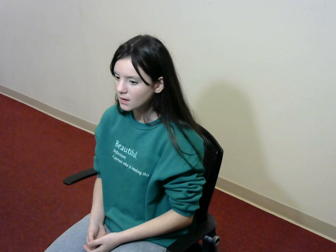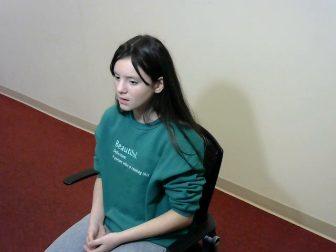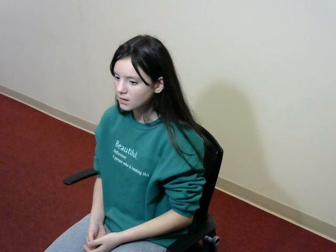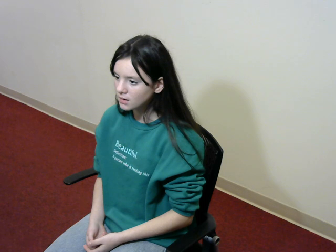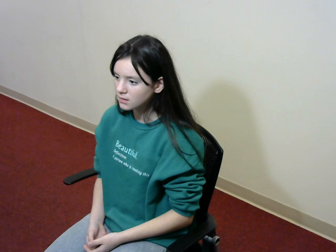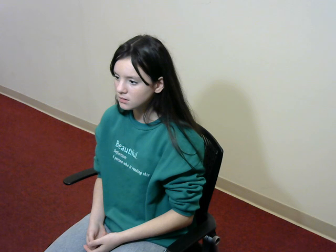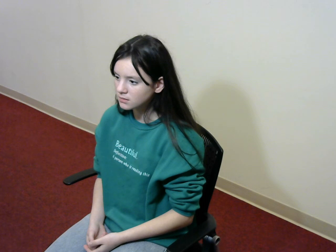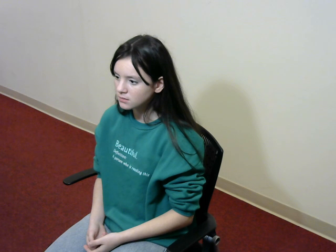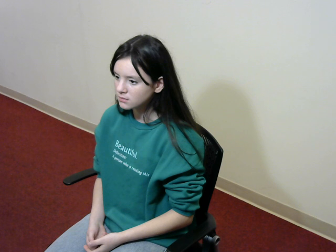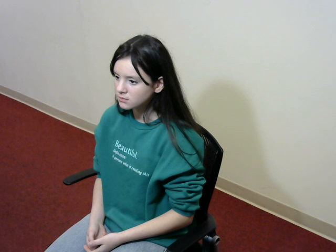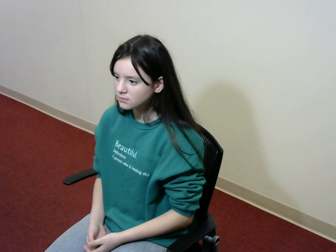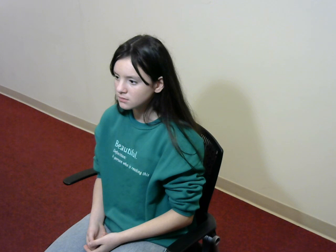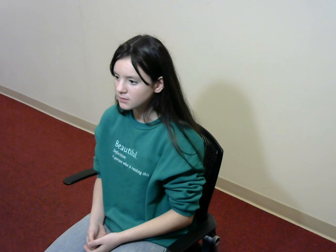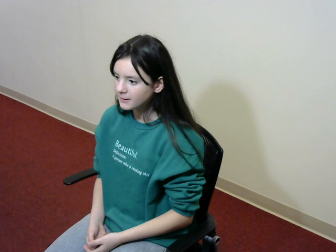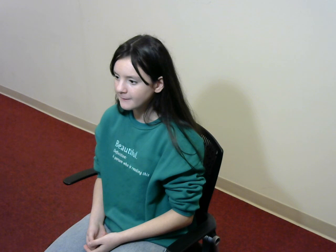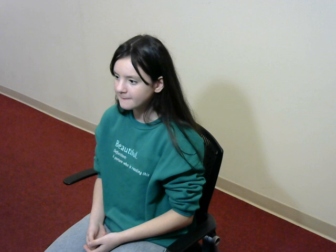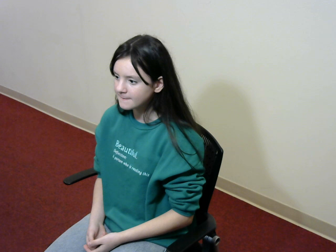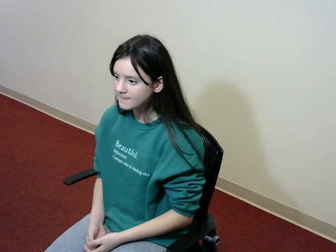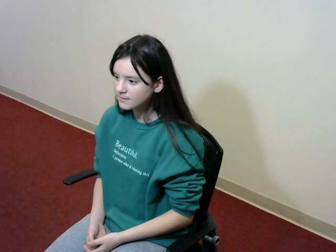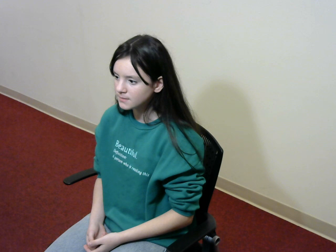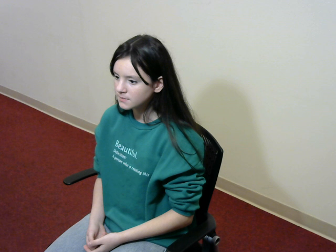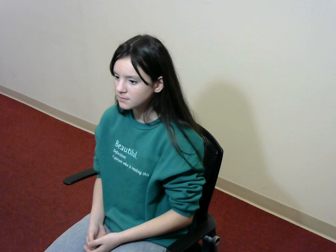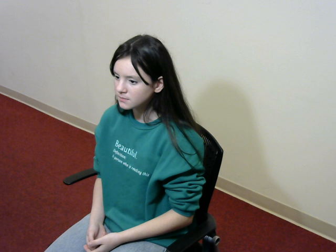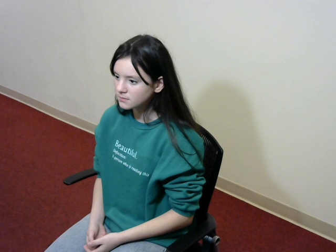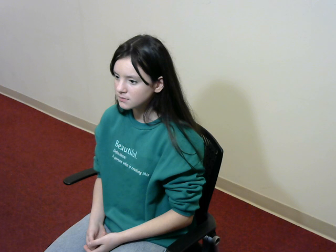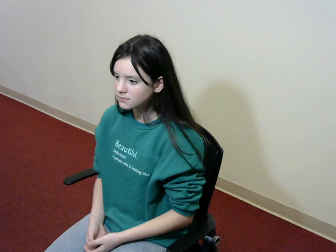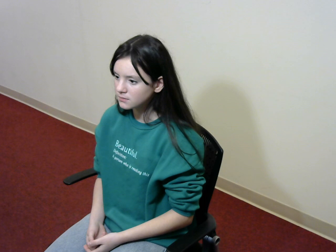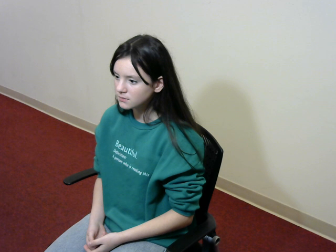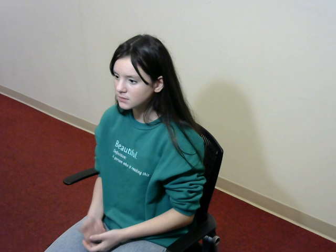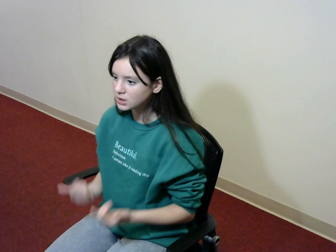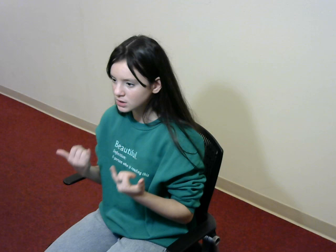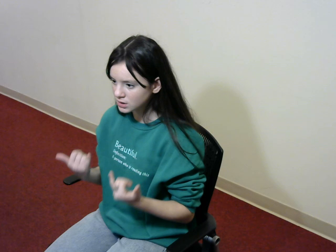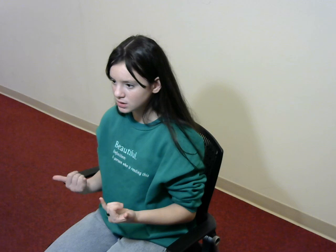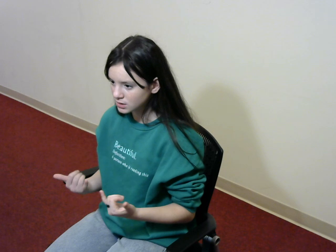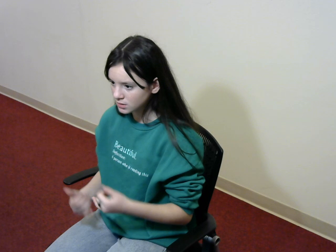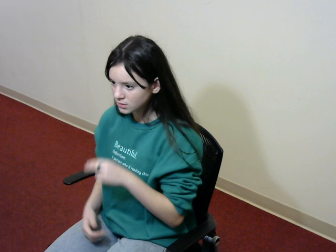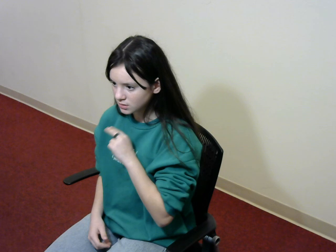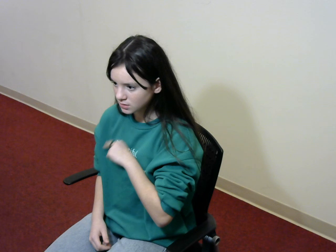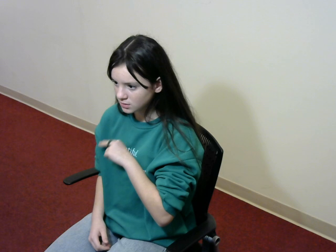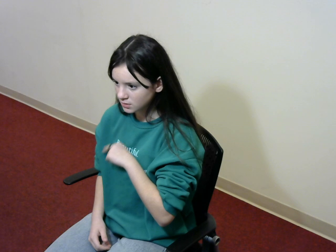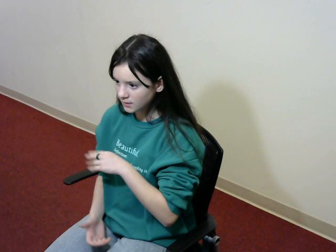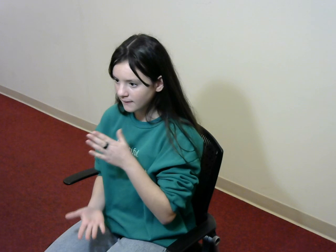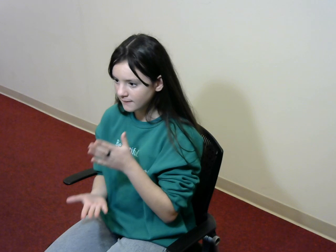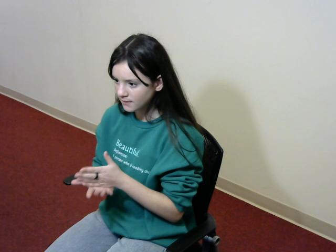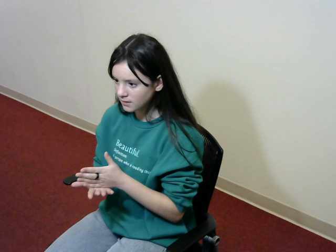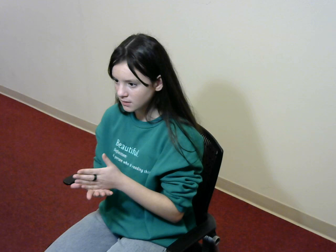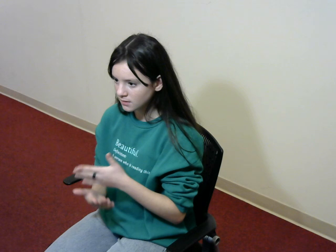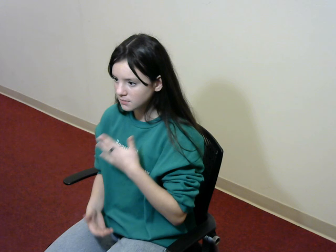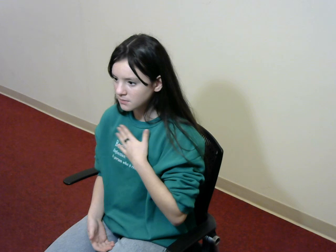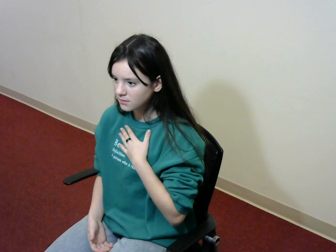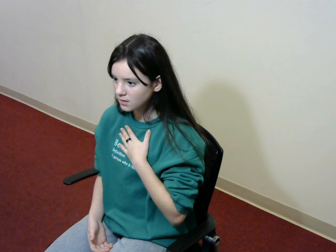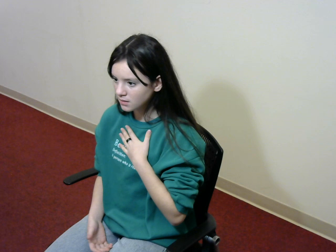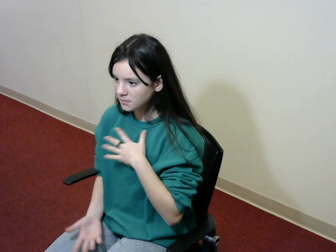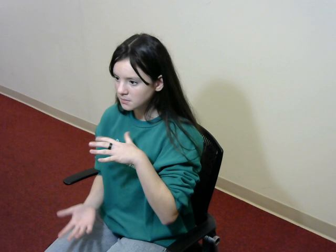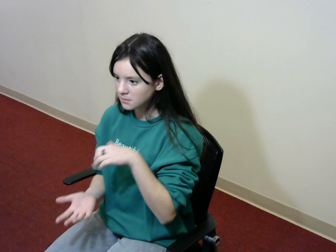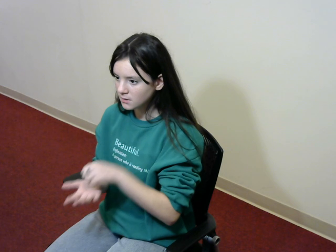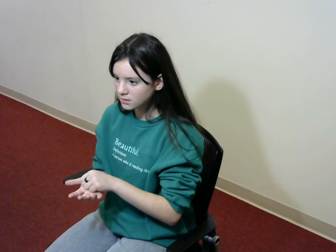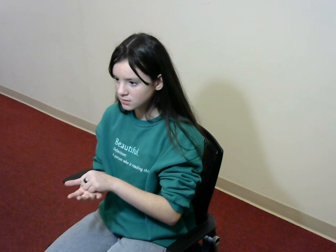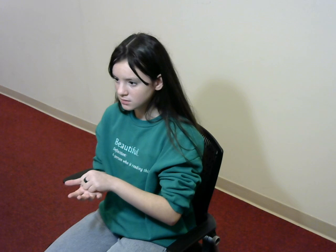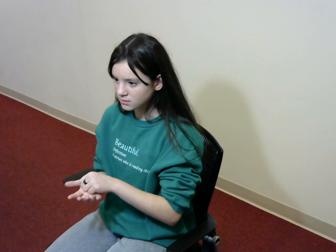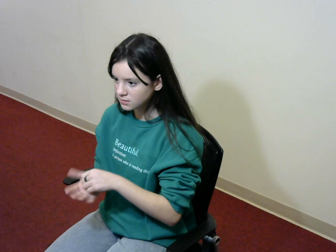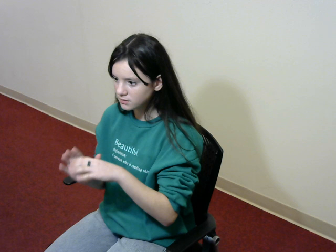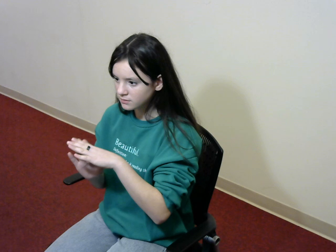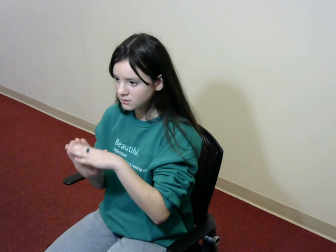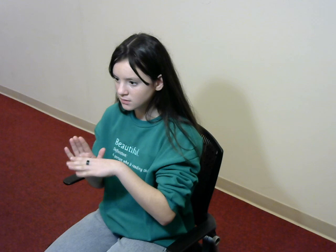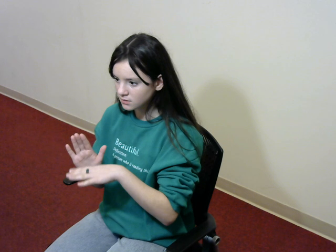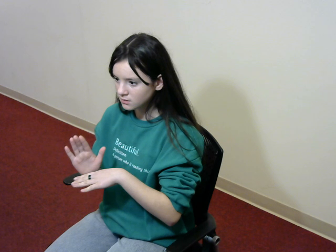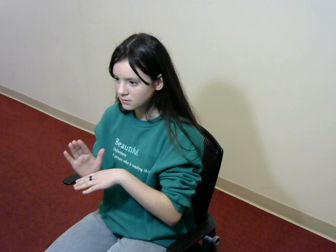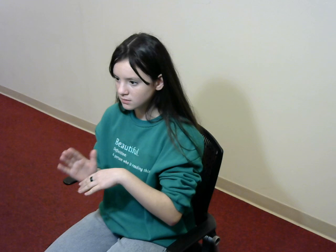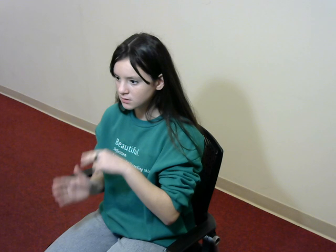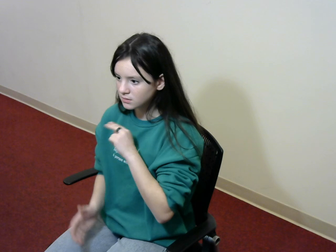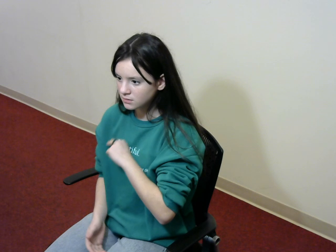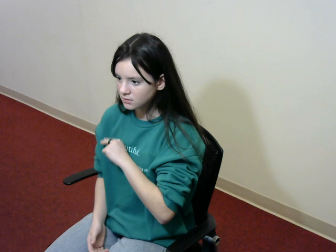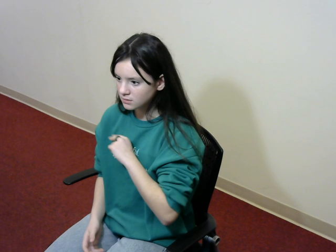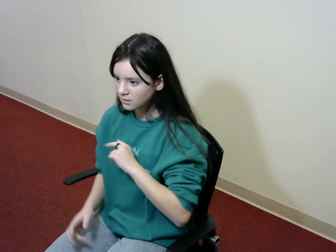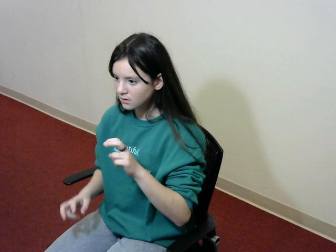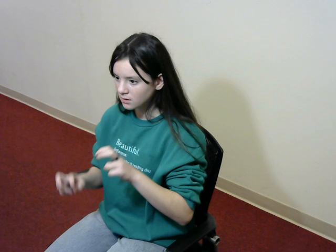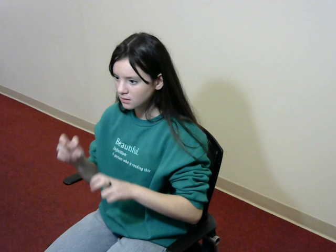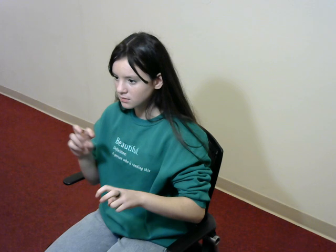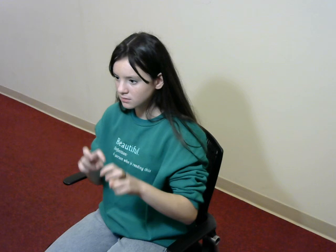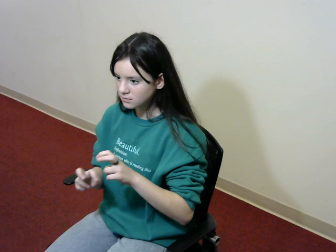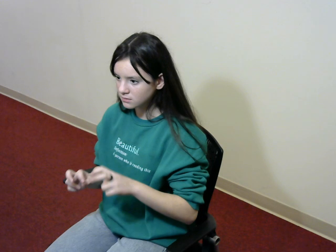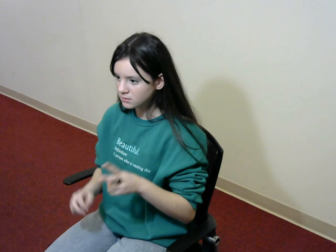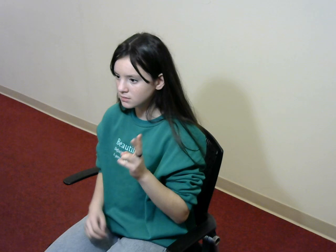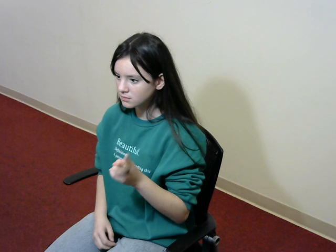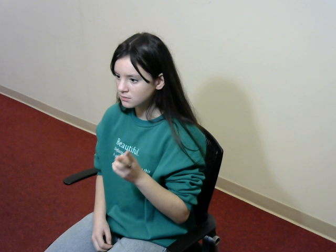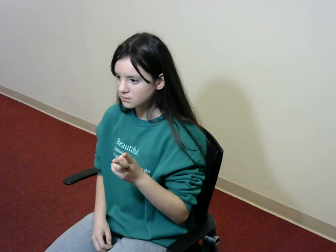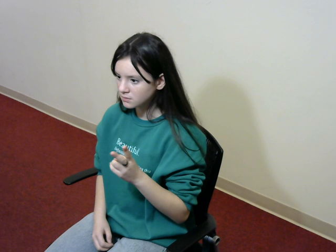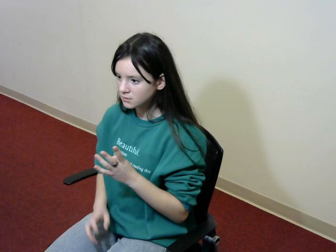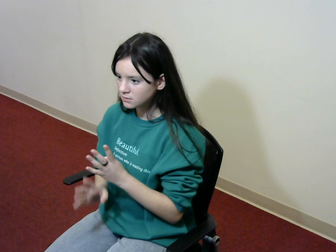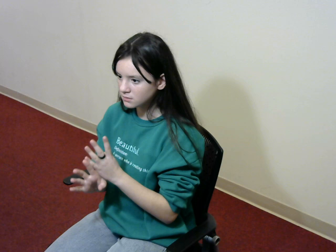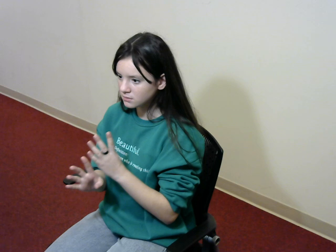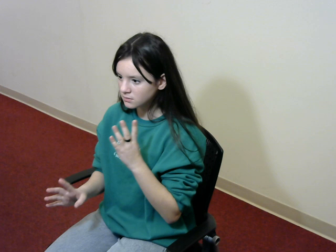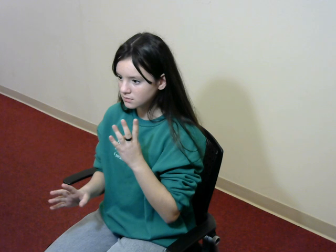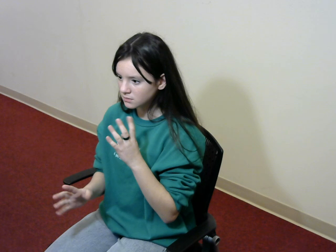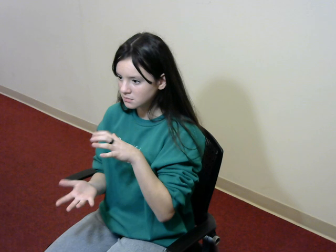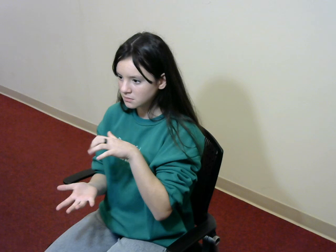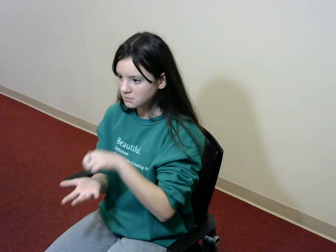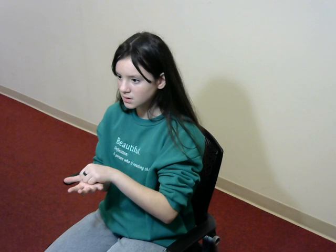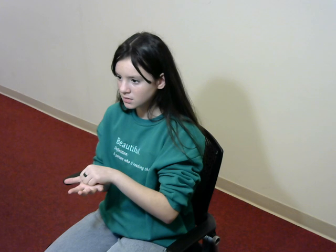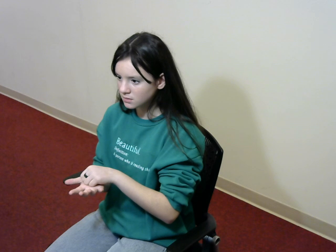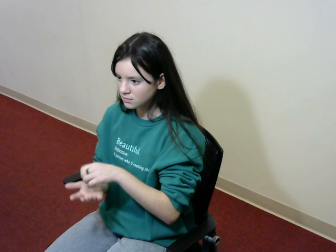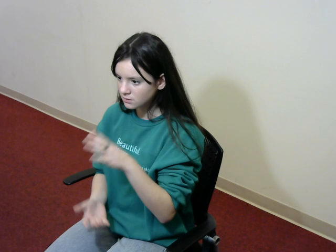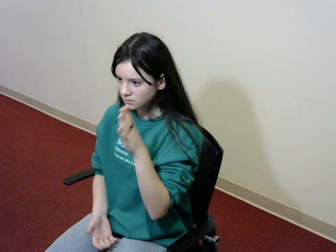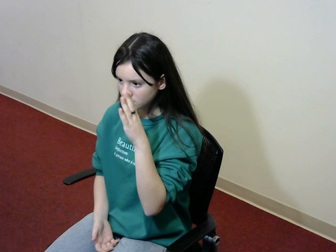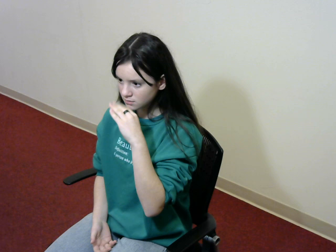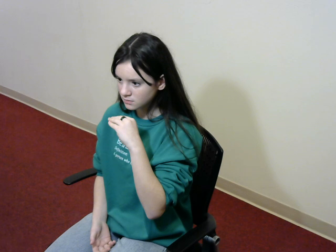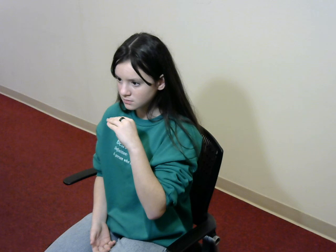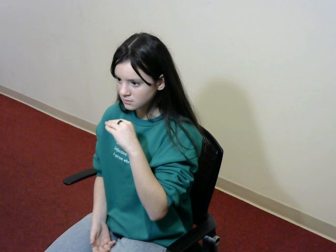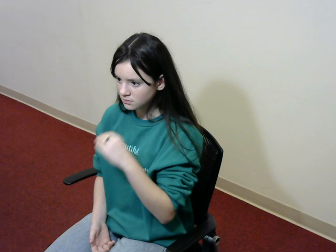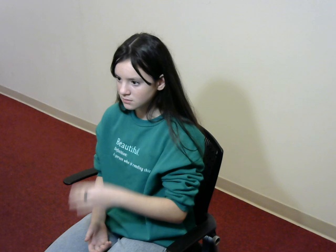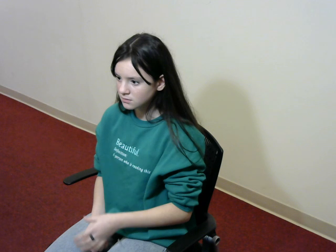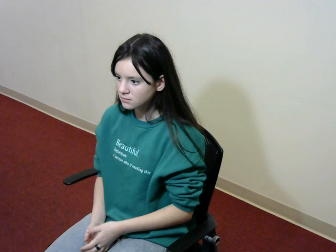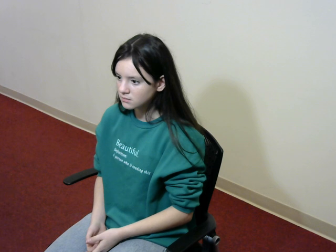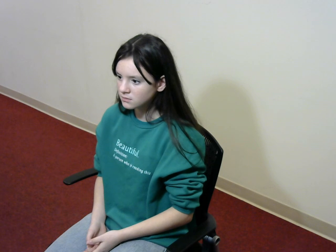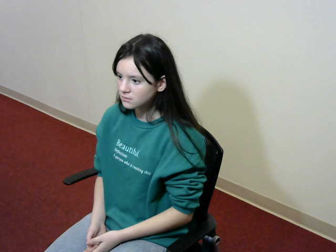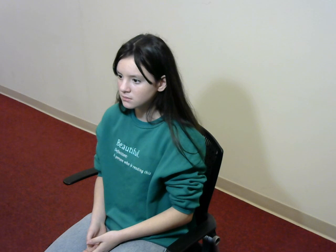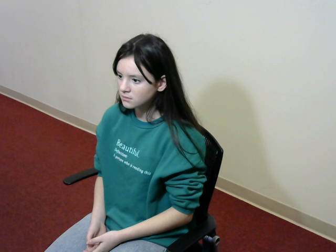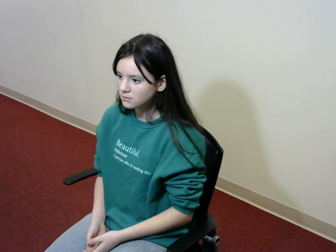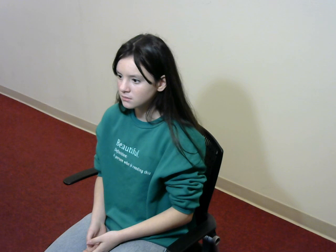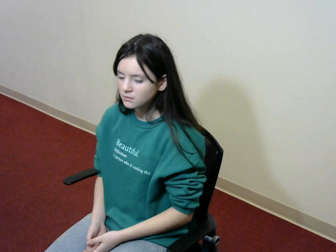İndi işim var, mən Məşğulluq sistemində iş axtaran kimi növbə tuta bilərəmmi?